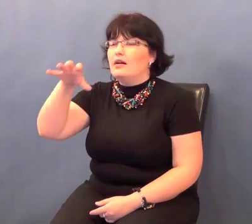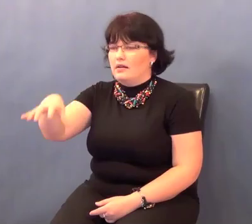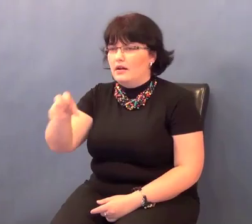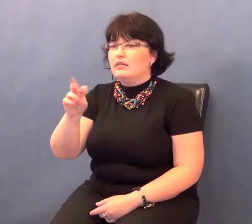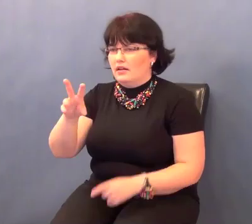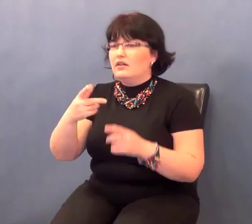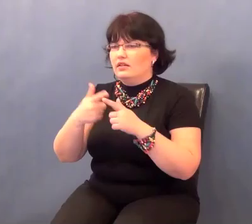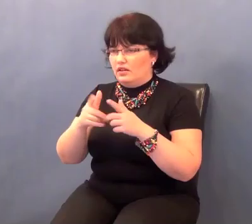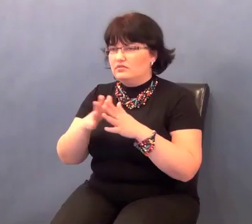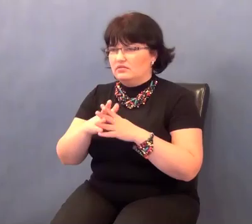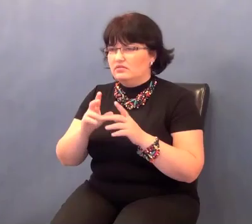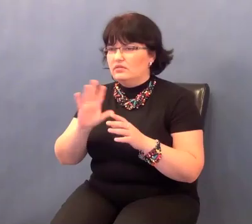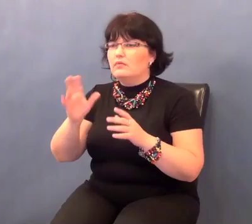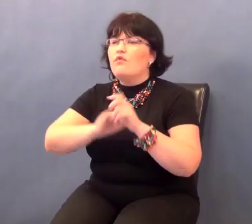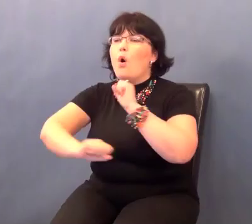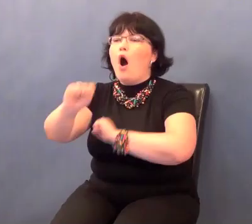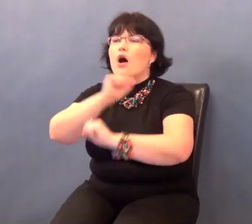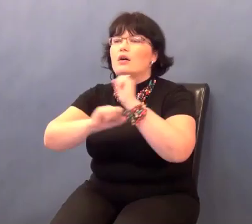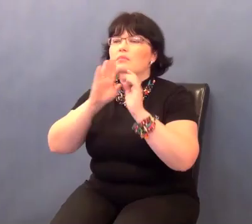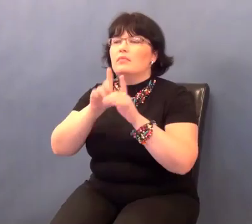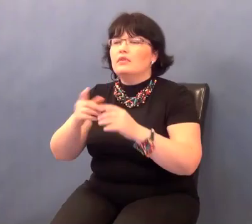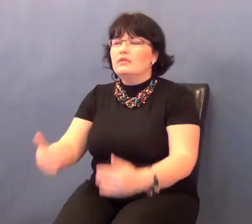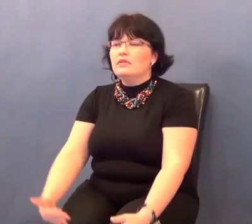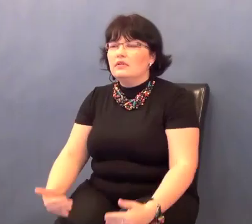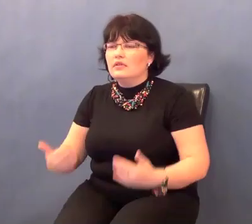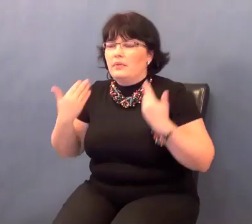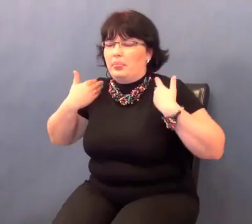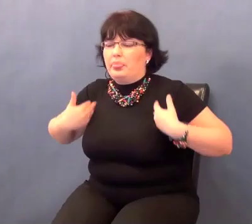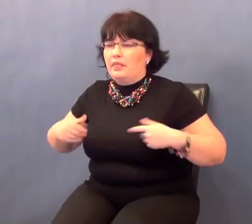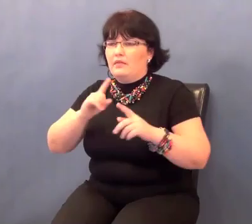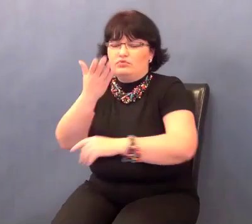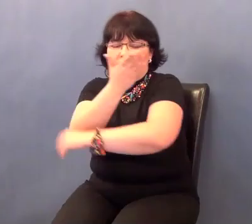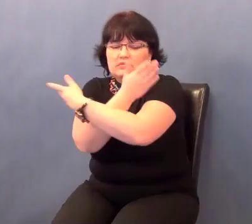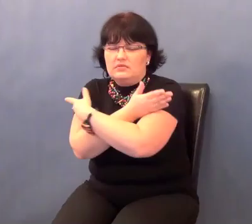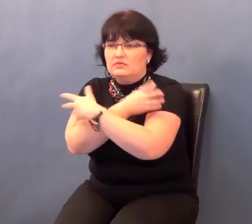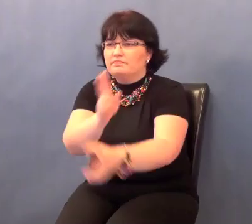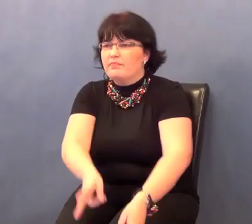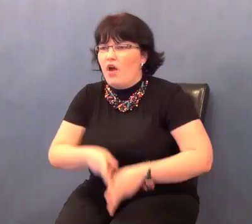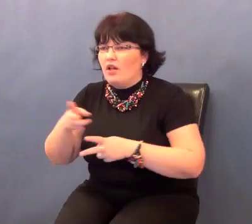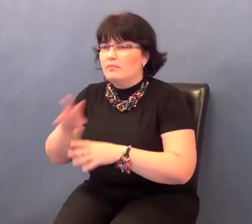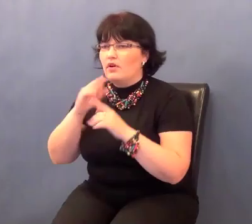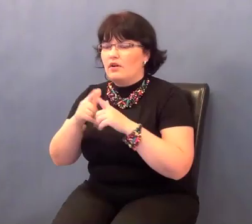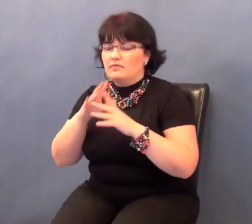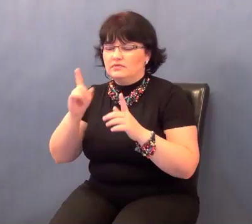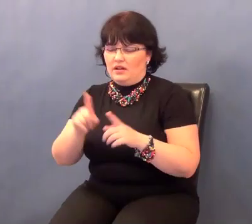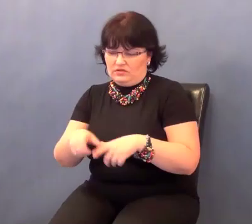To w kościele we Włoszech, nie wolno wchodzić do kościoła w bluzce na ramiączkach i w spodenkach, trzeba mieć na sobie t-shirt i spodnie.